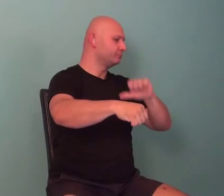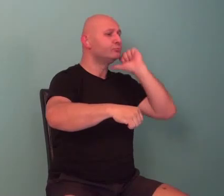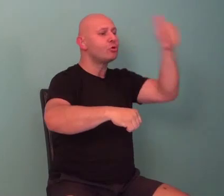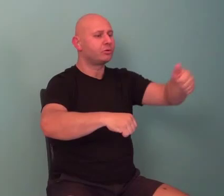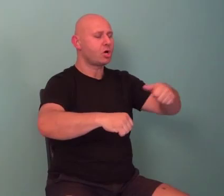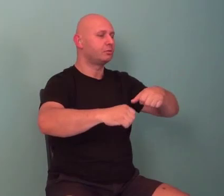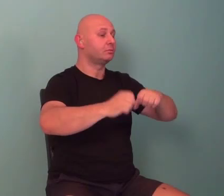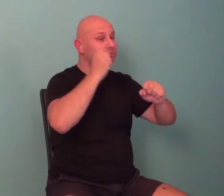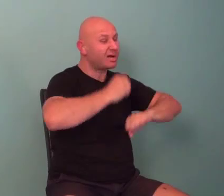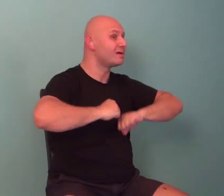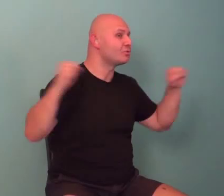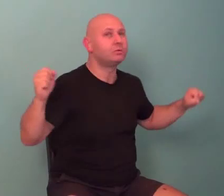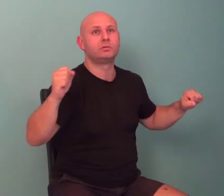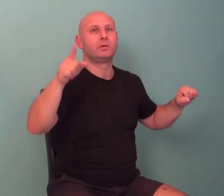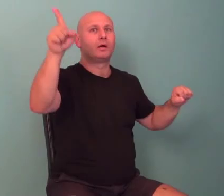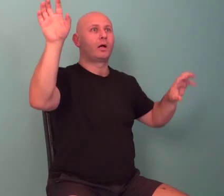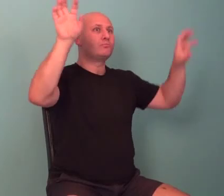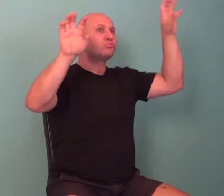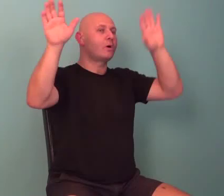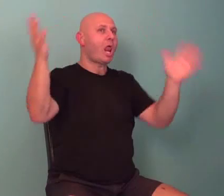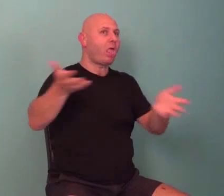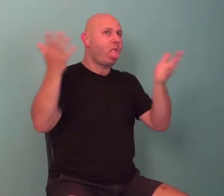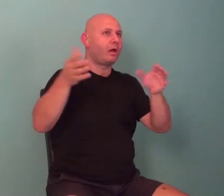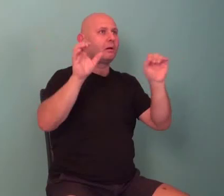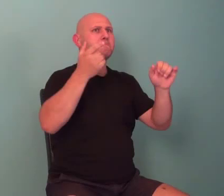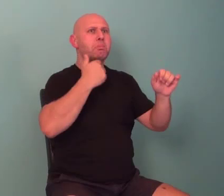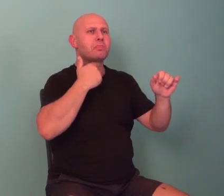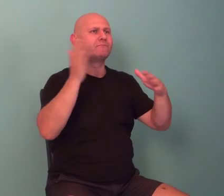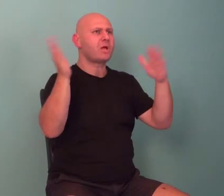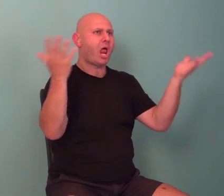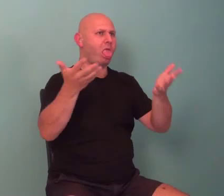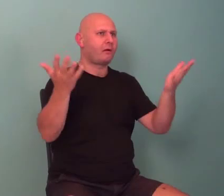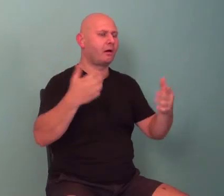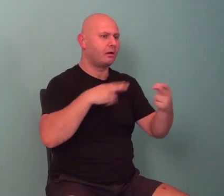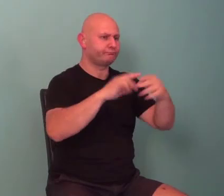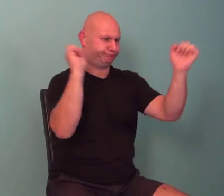Gdy następnego dnia rano się obudzimy i będą lekkie chmury, mały wiatr, wtedy się umówimy.